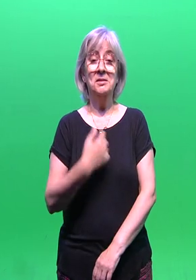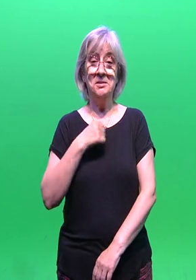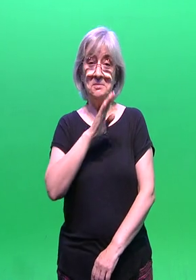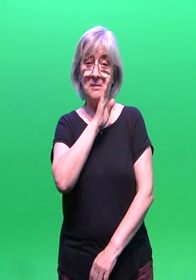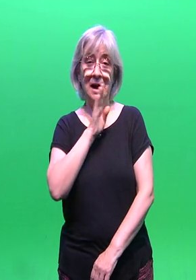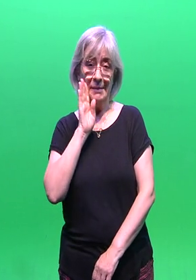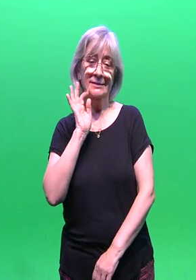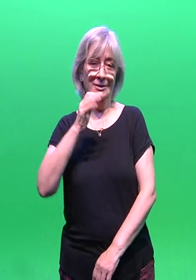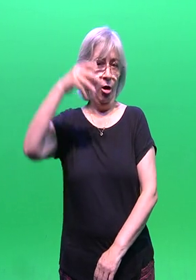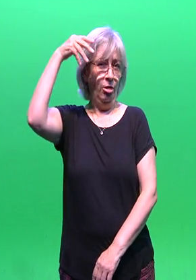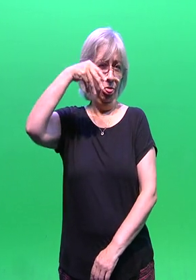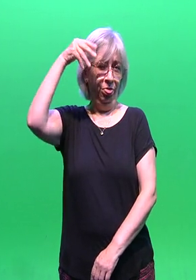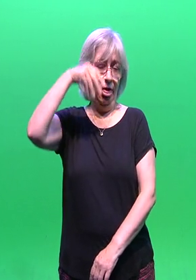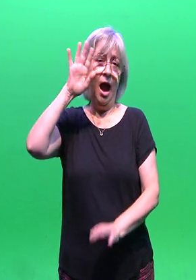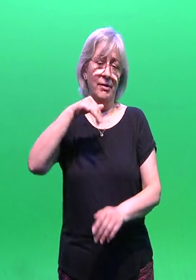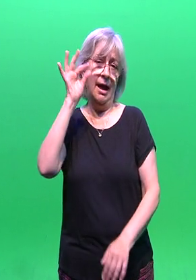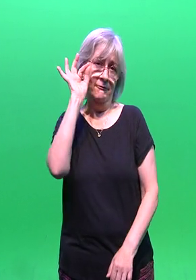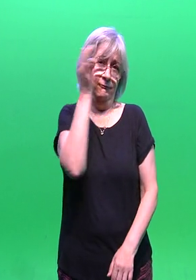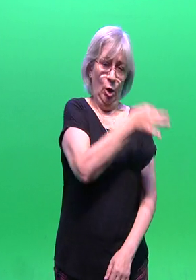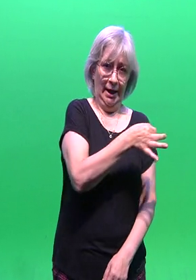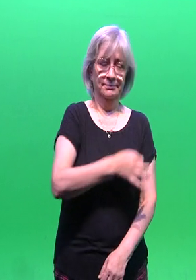La meva mare té cataractes, al final li han hagut de treure.